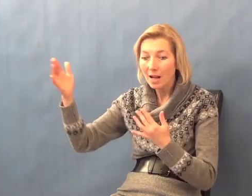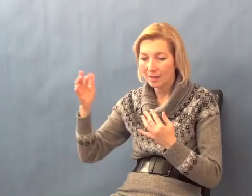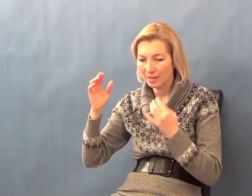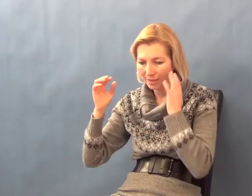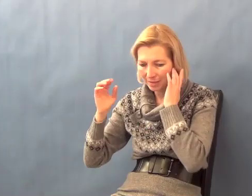Pali się.